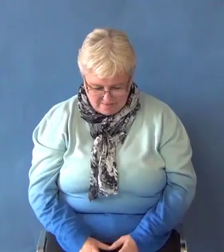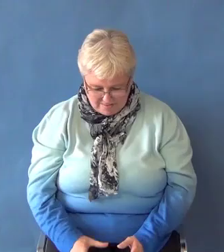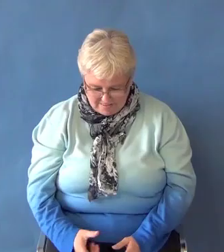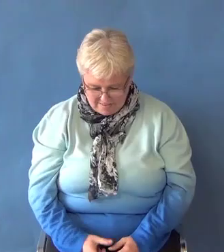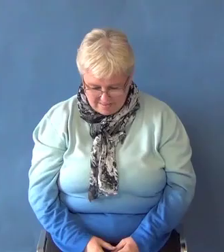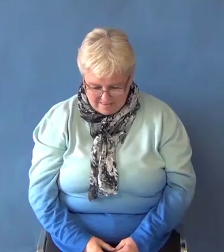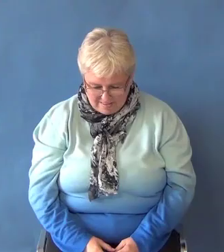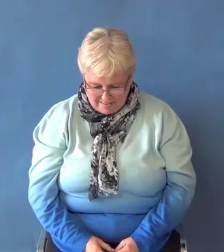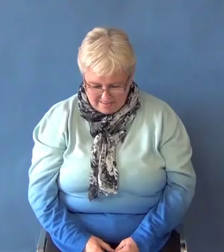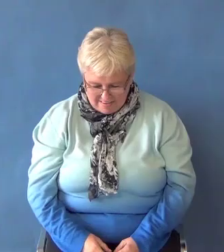Dwudziesty siódmy.